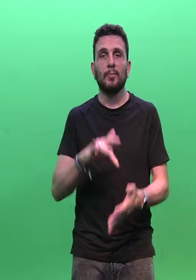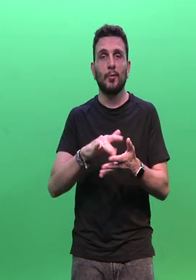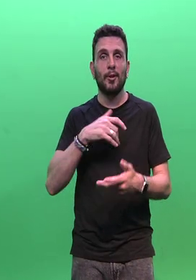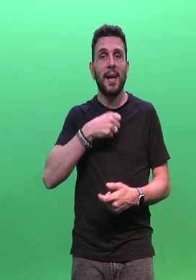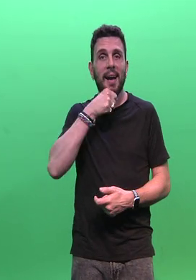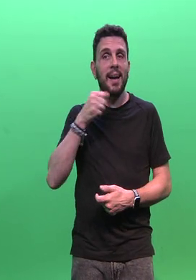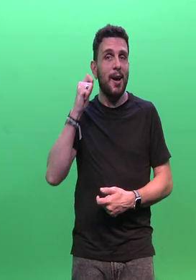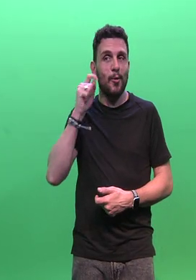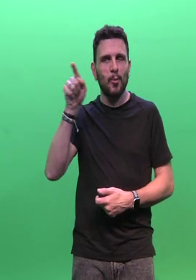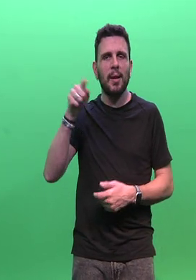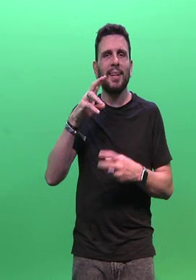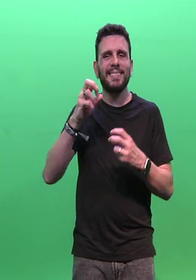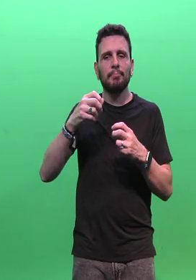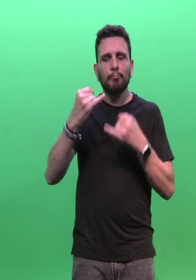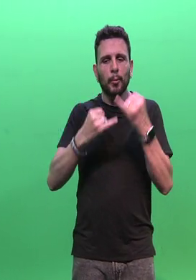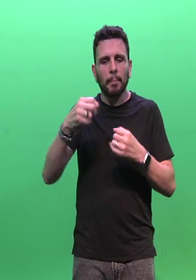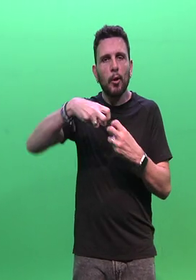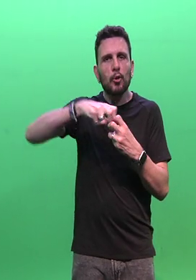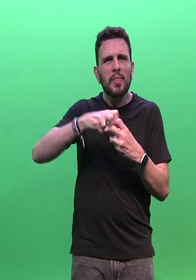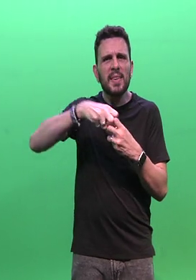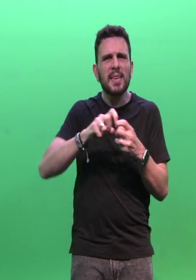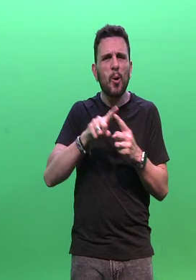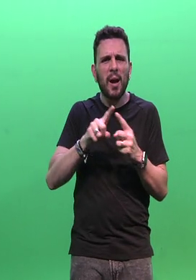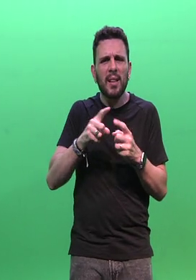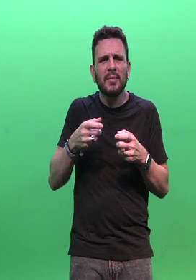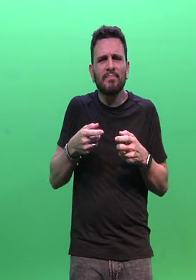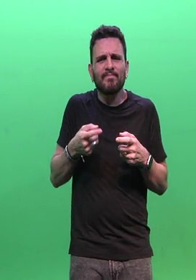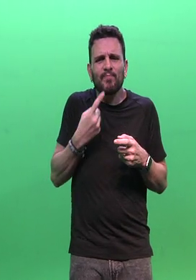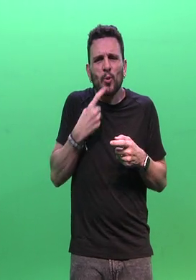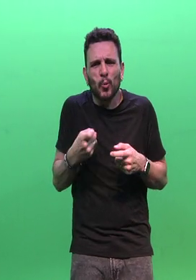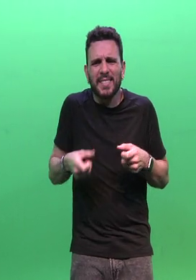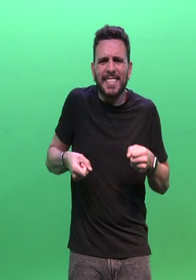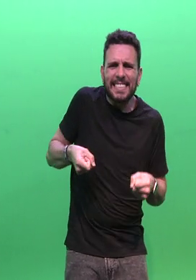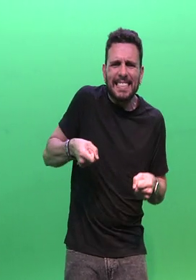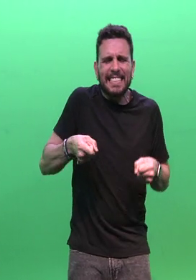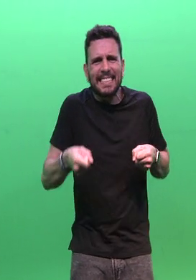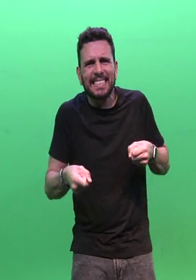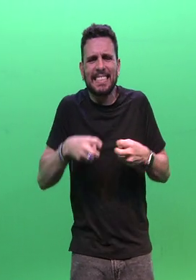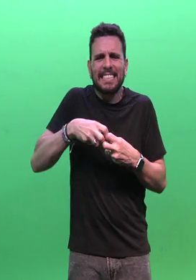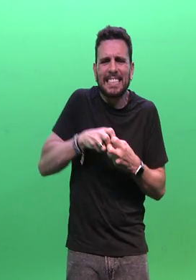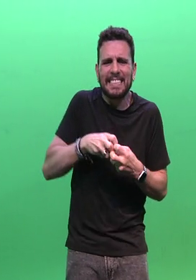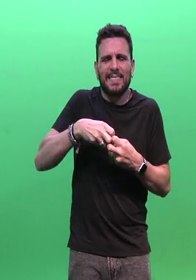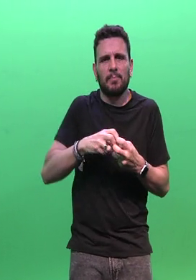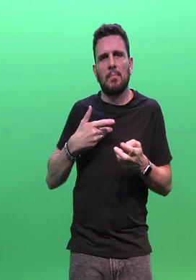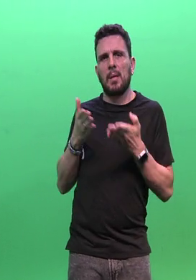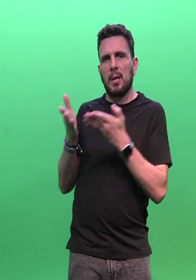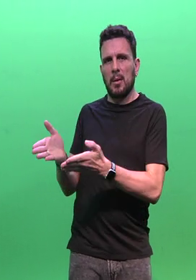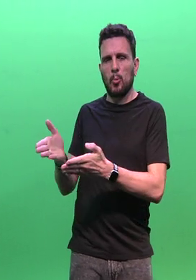La meva àvia té problemes al genoll, li costa caminar i moure's, l'hem d'ajudar.